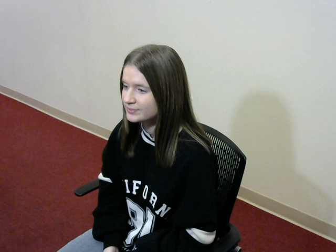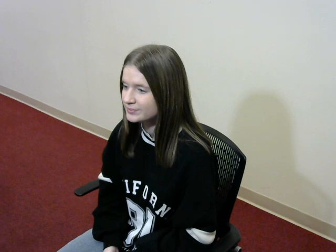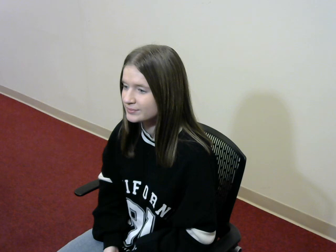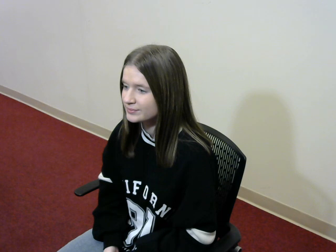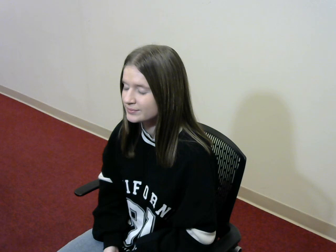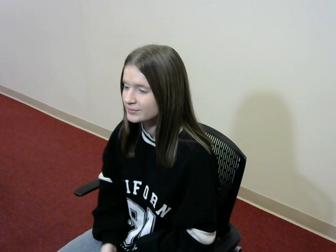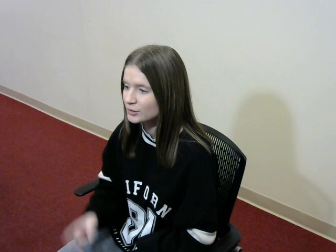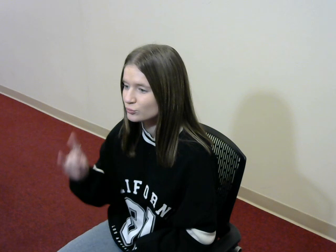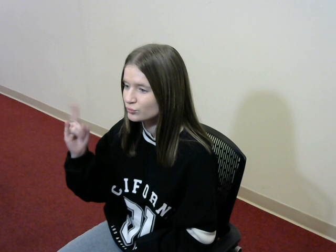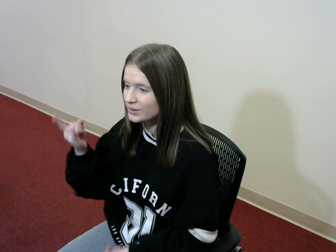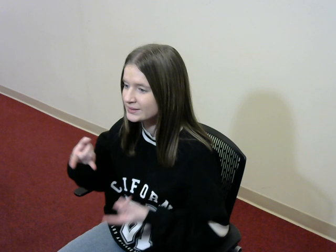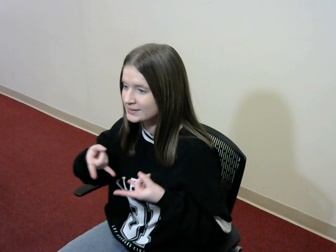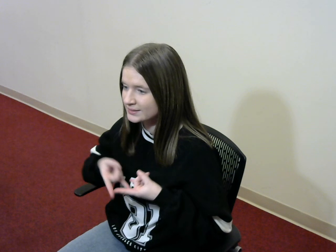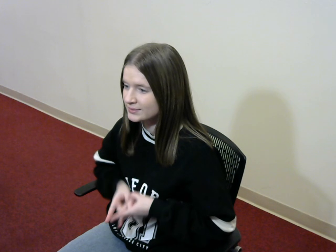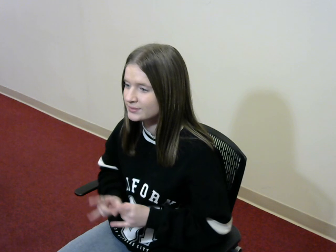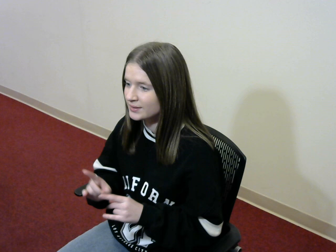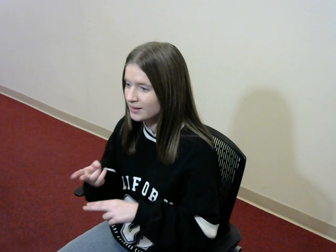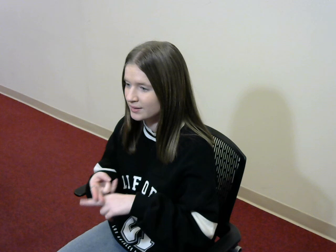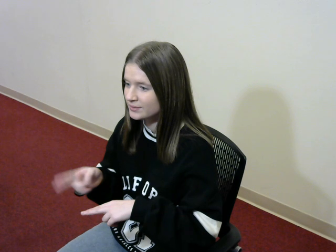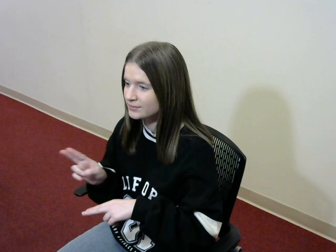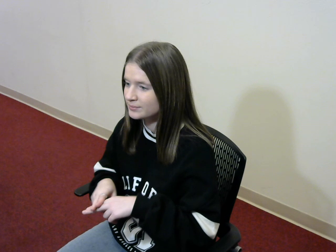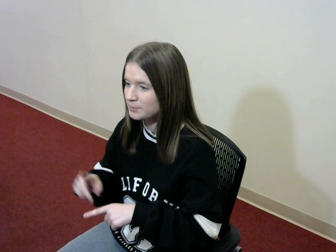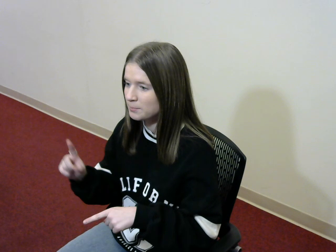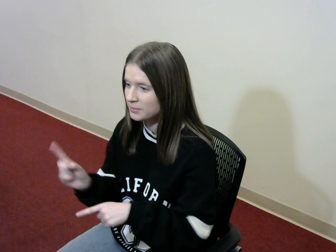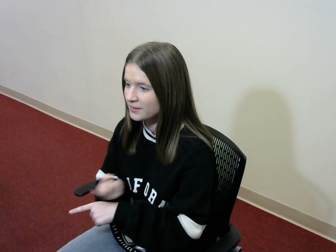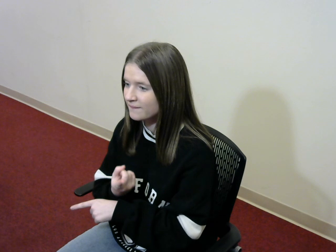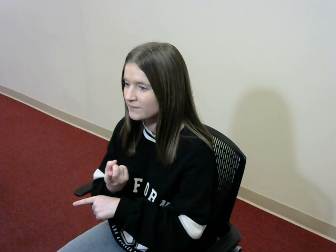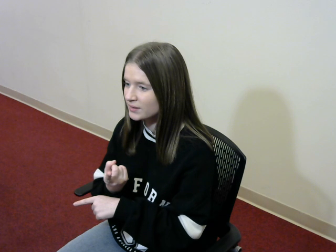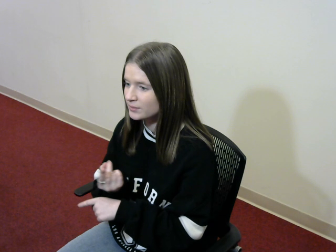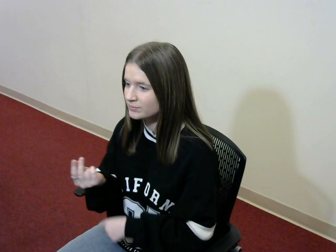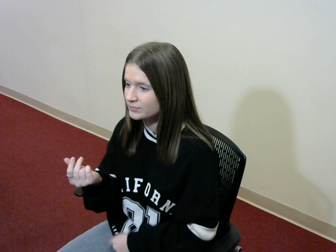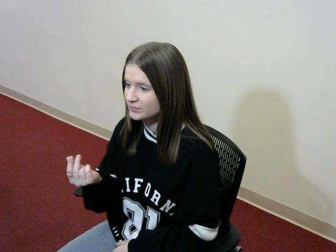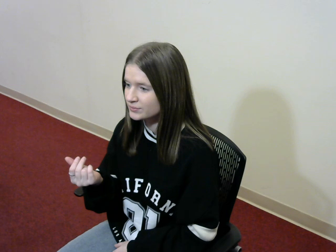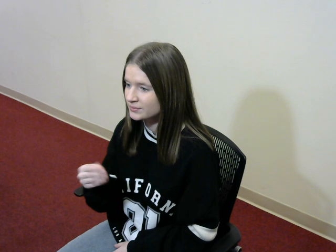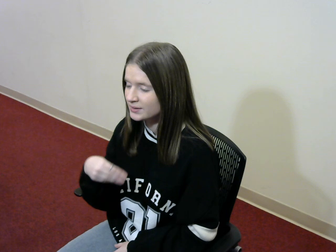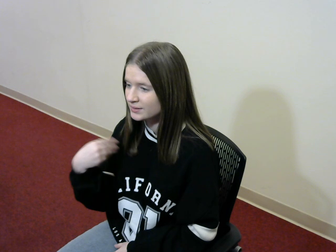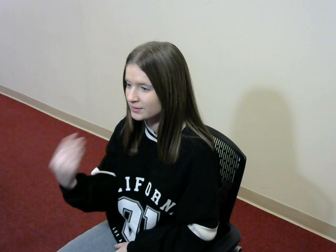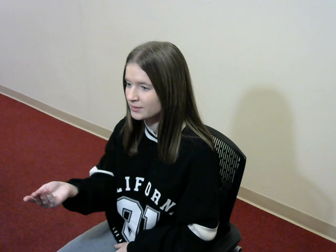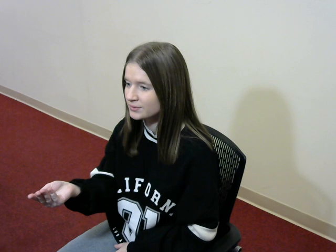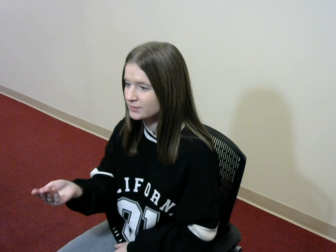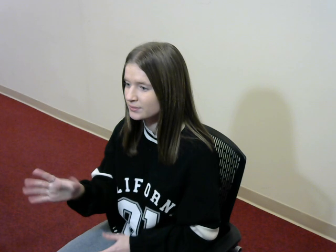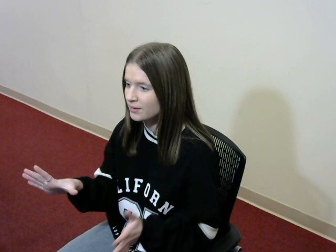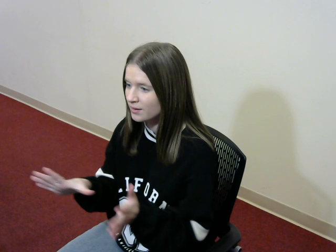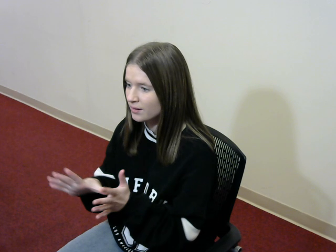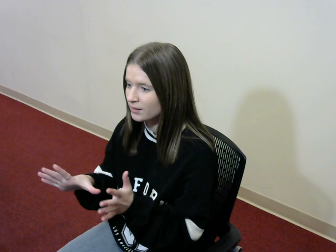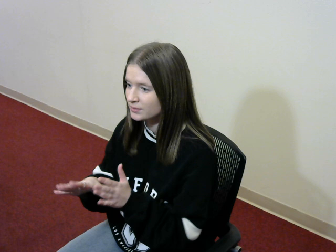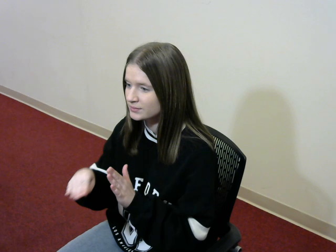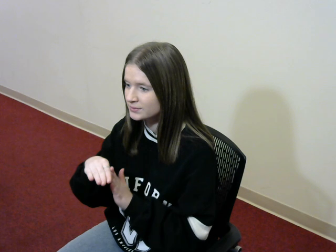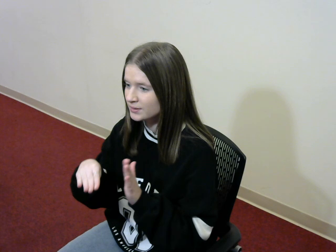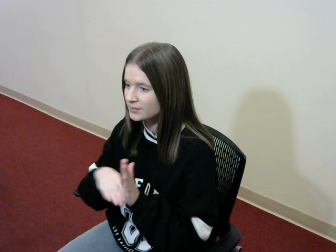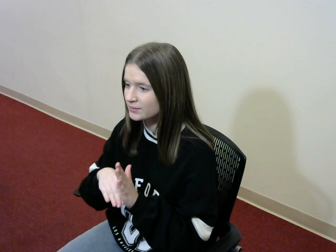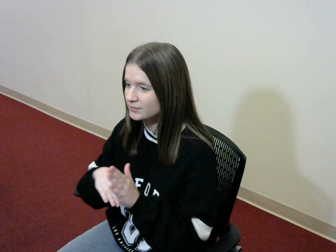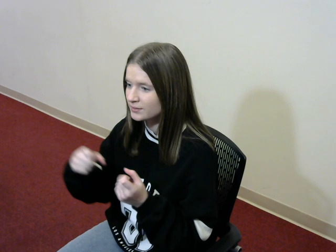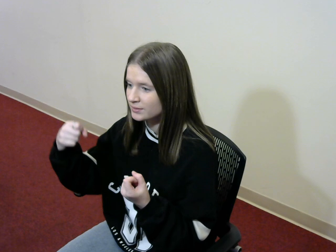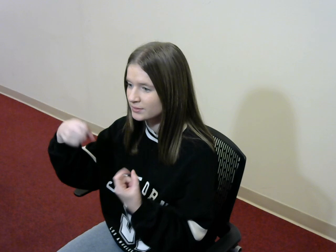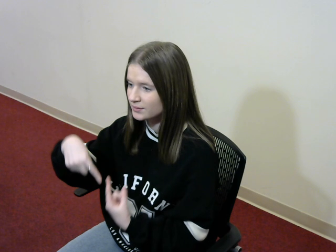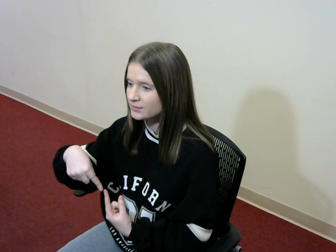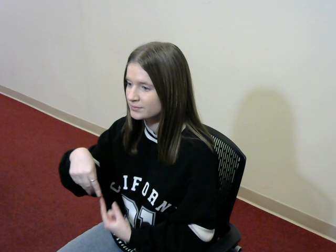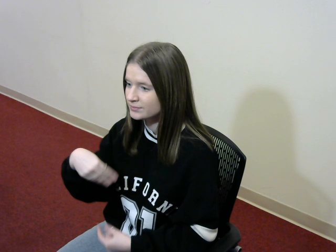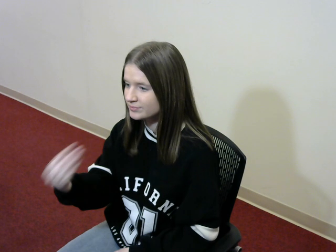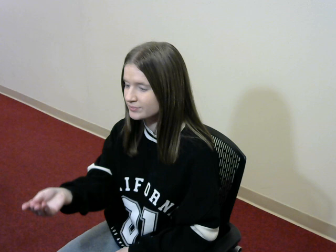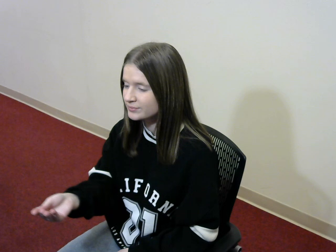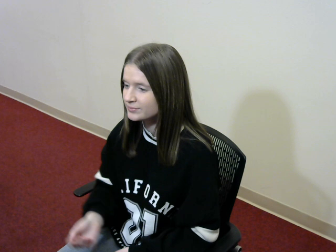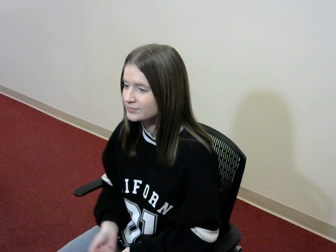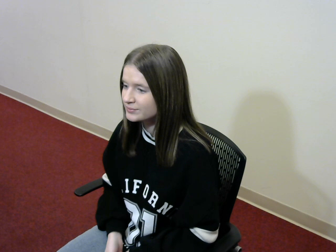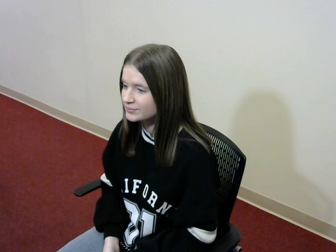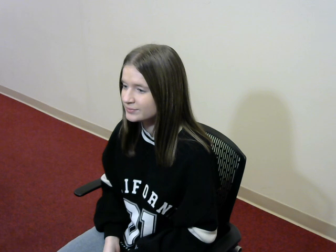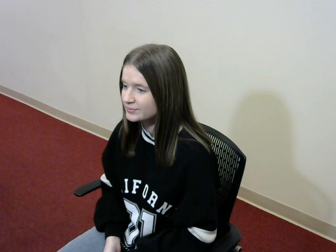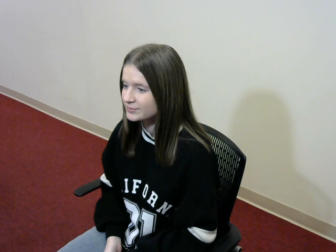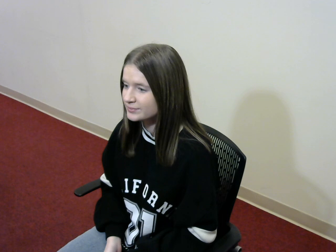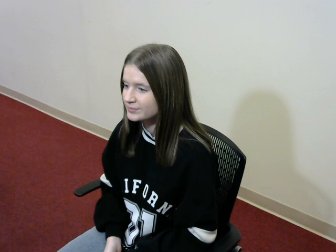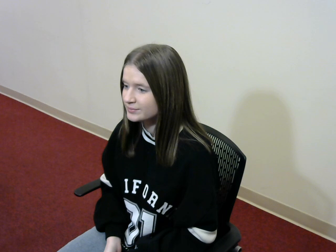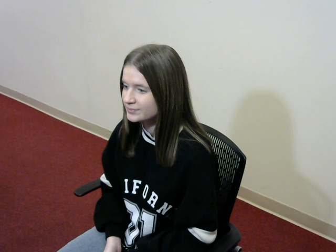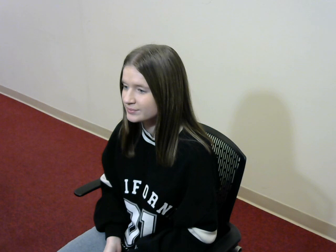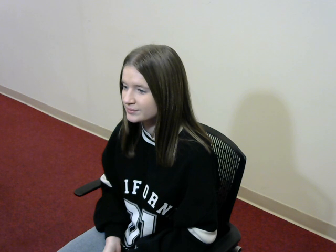Uşağın doğulmasına görə birdəfəlik məbləğin verilməsi elektron qaydaya uyğun verilir